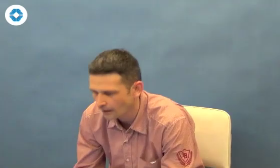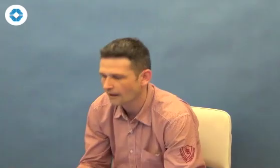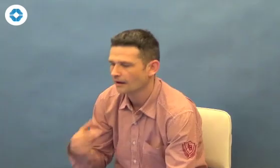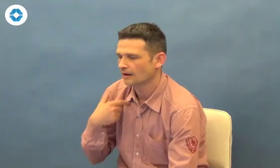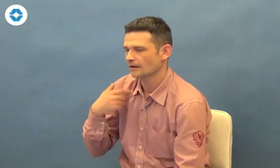Ja...